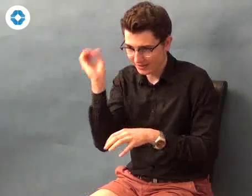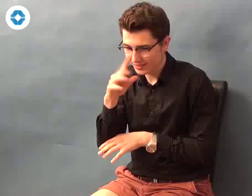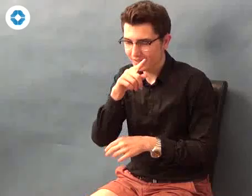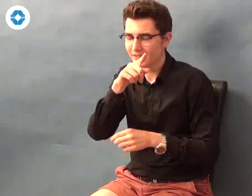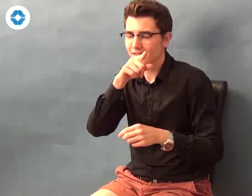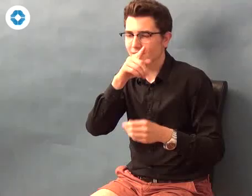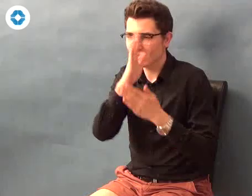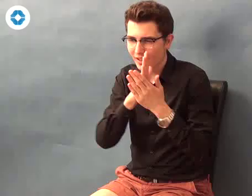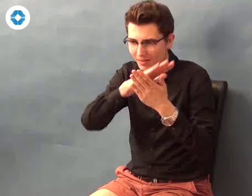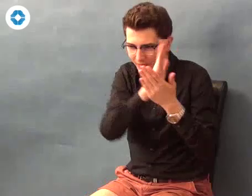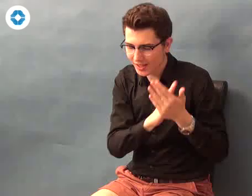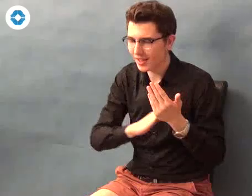Szyby pękły.